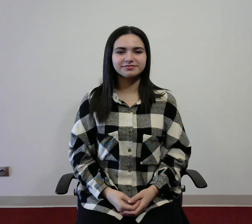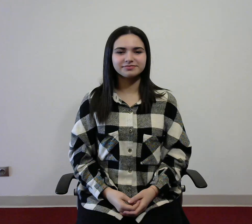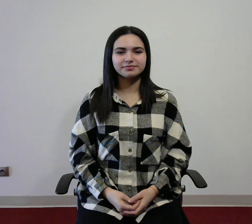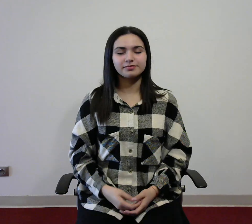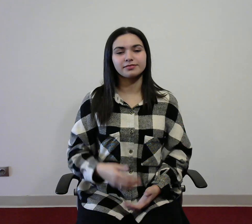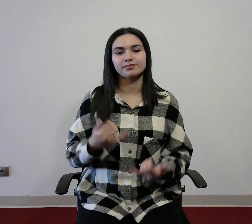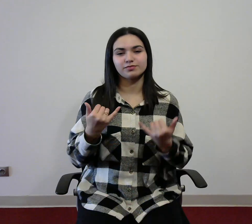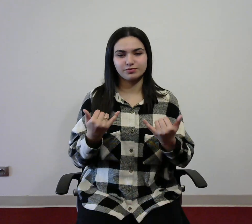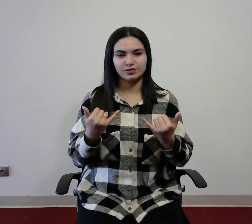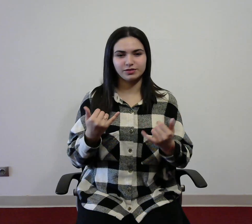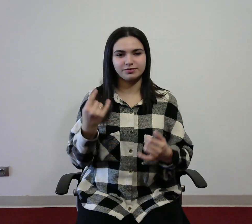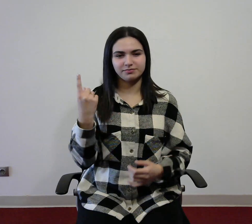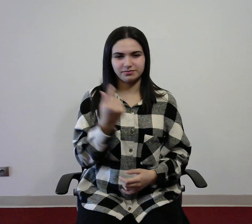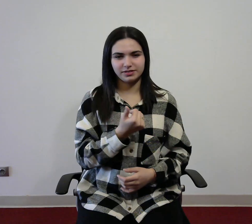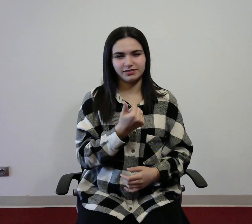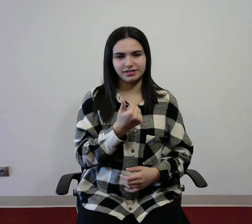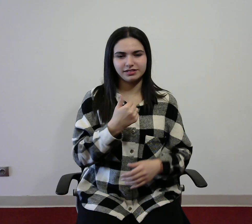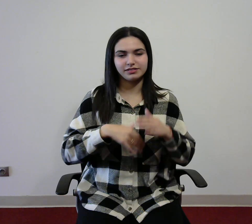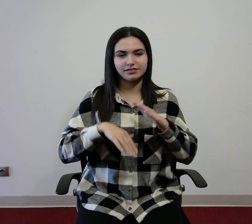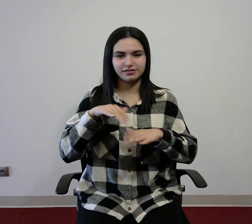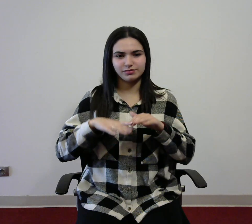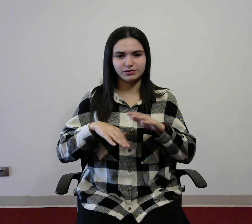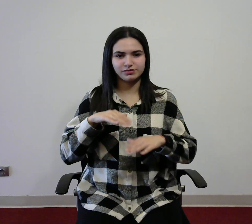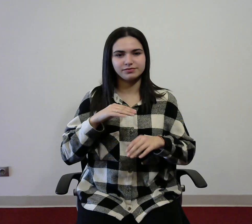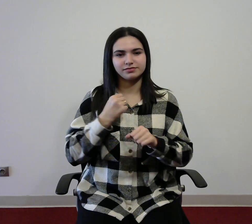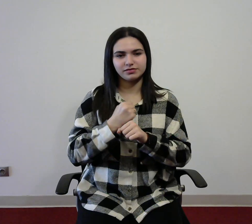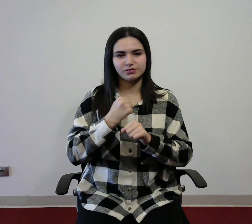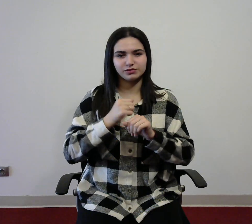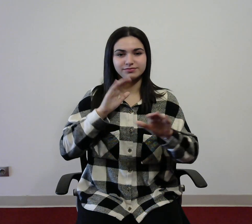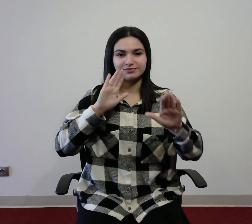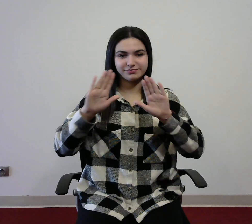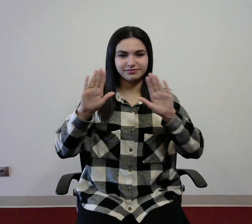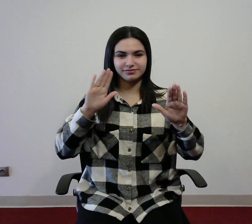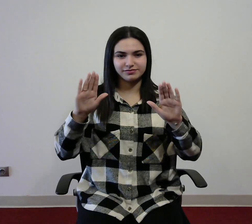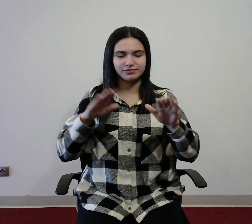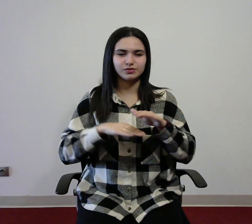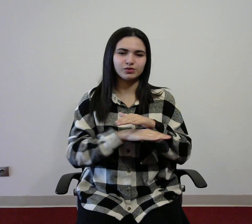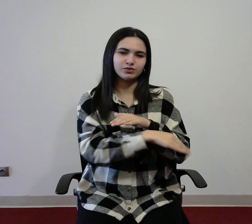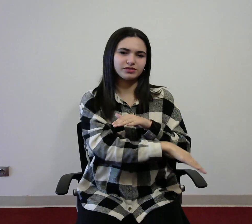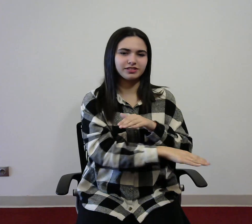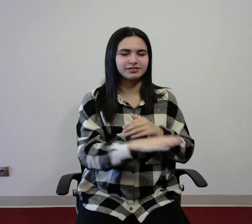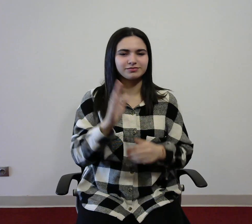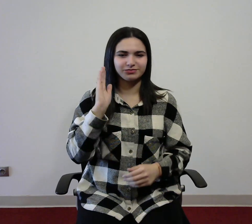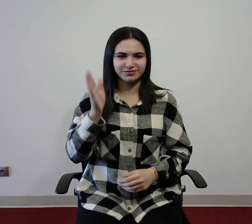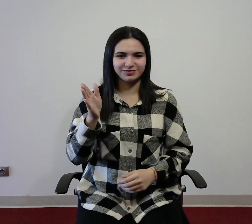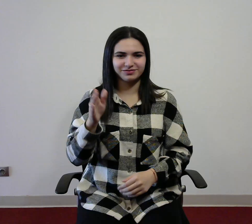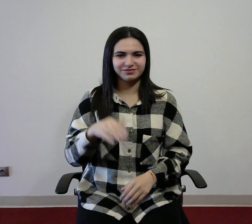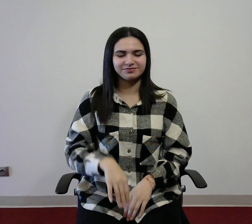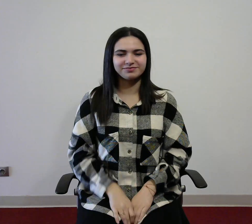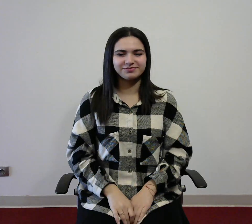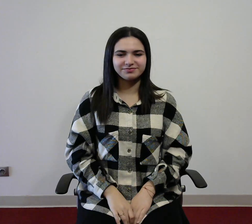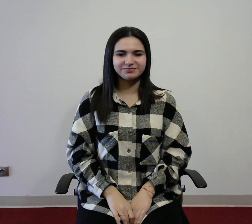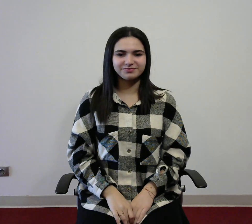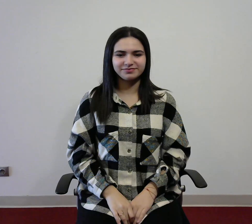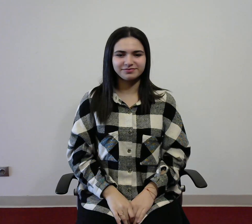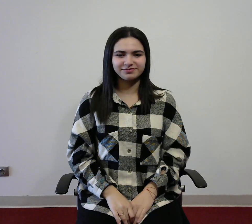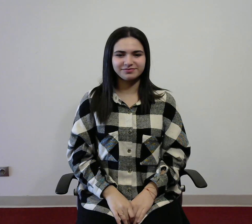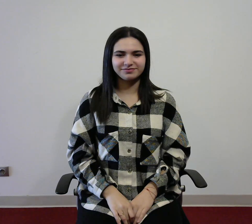Bu həftə əl işləri sərgisinə gedəcəm